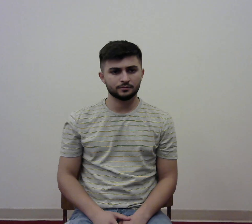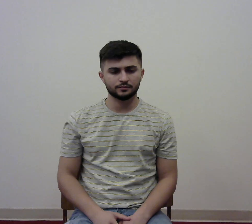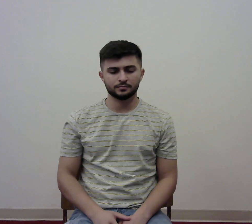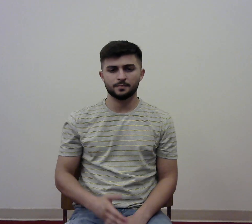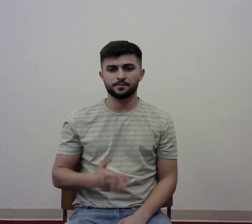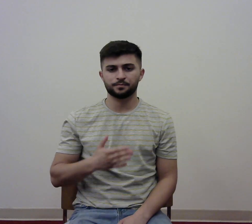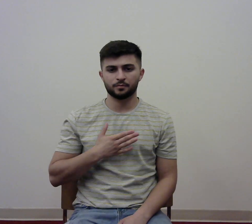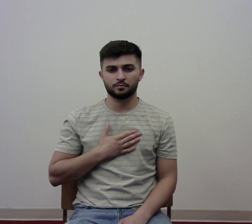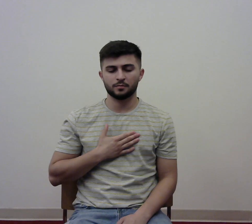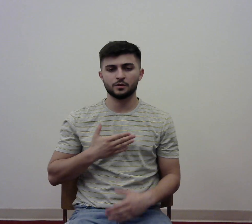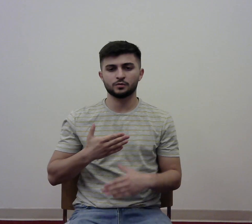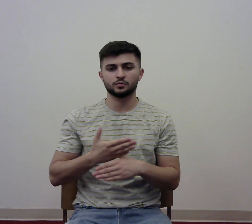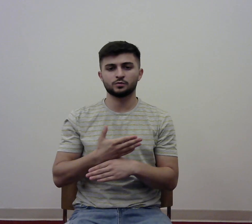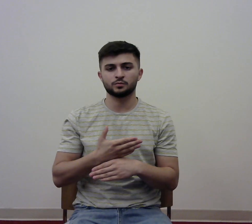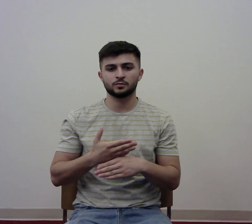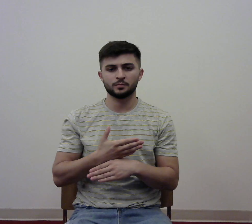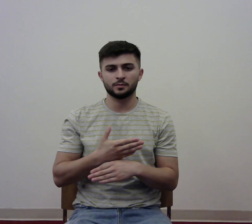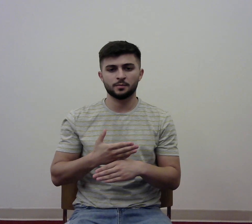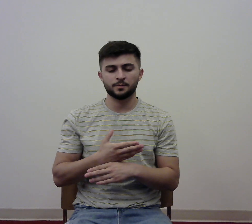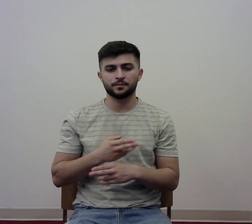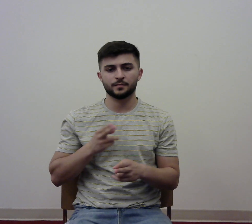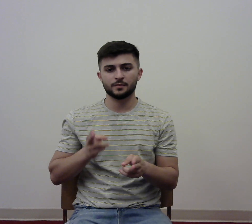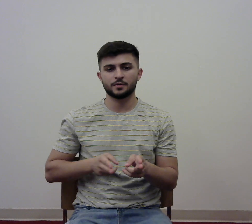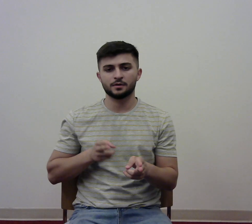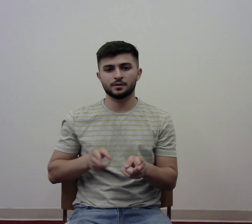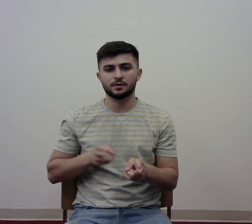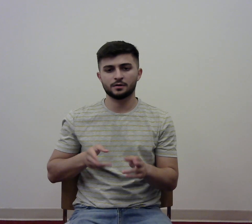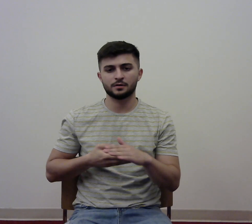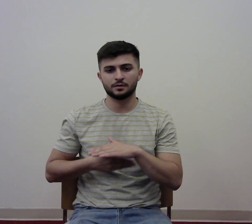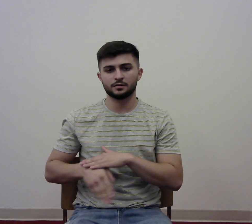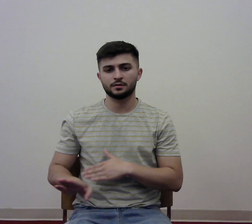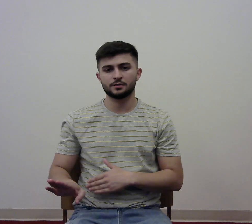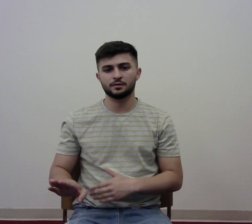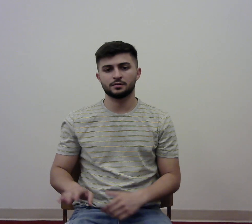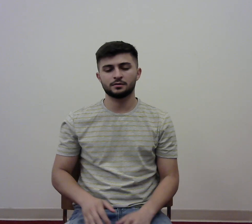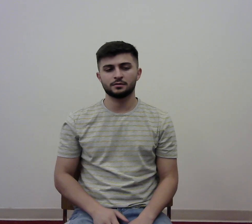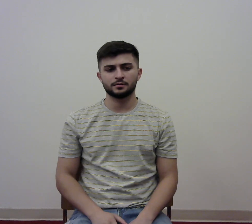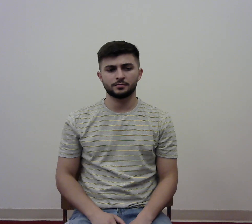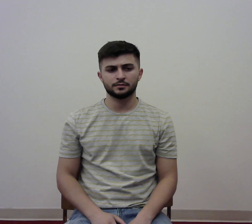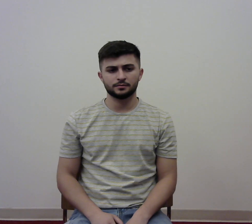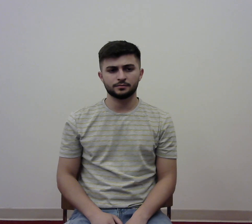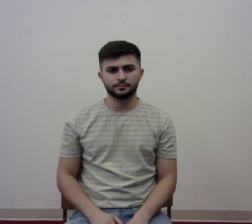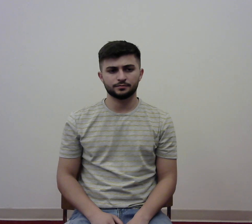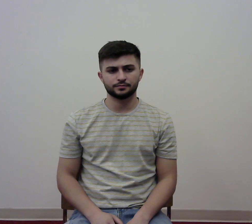Mən Sumqayıta qatarla gedirəm